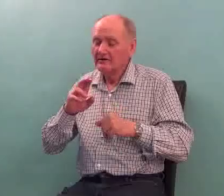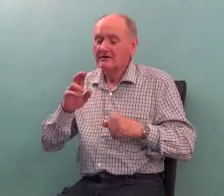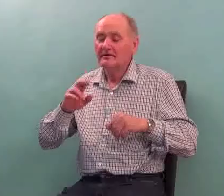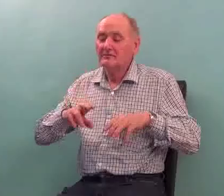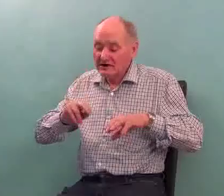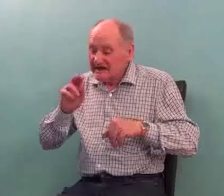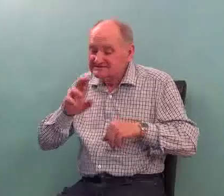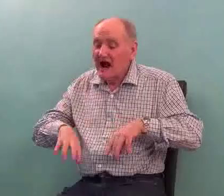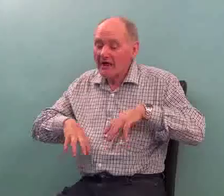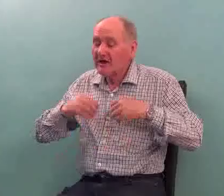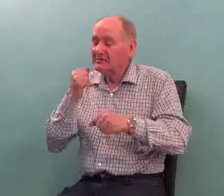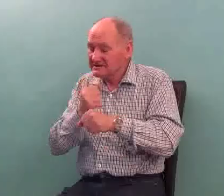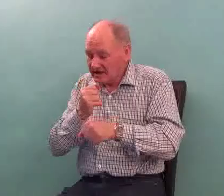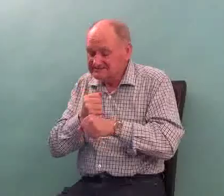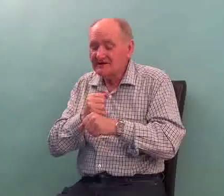W poniedziałek rano pracuję.